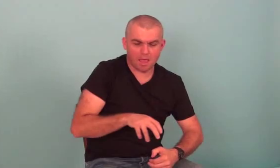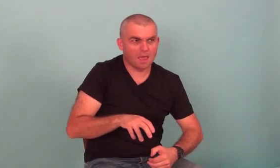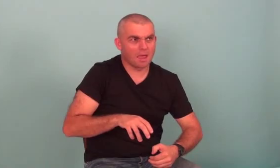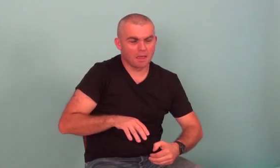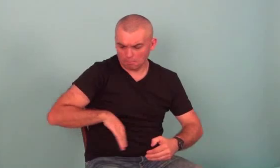Jedna gruszka spada na ziemię.